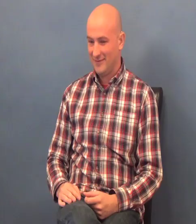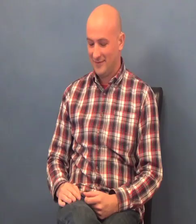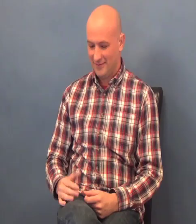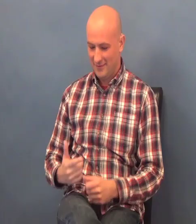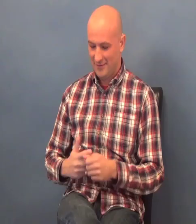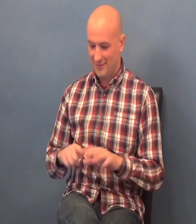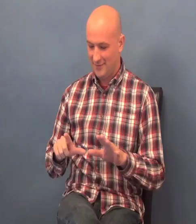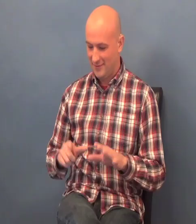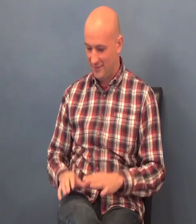Dwudziesty siódmy.